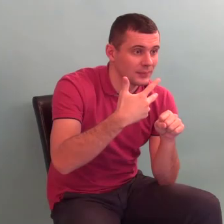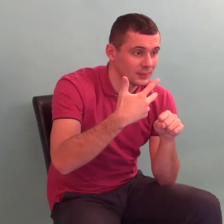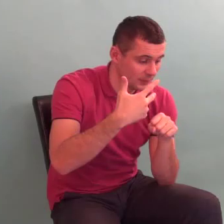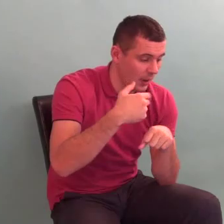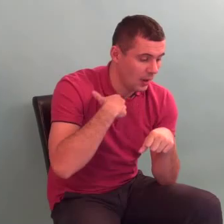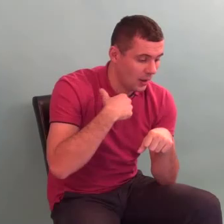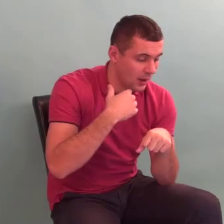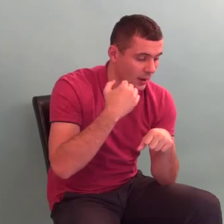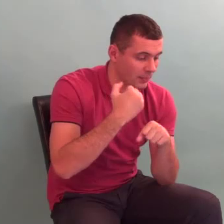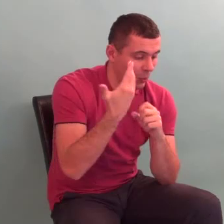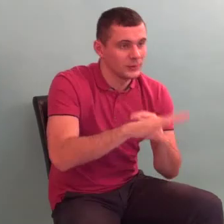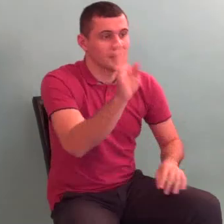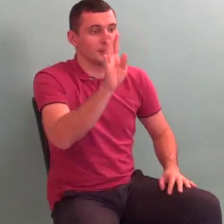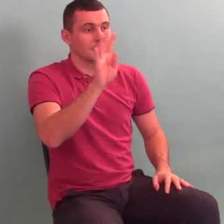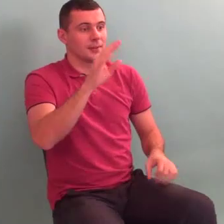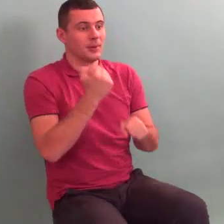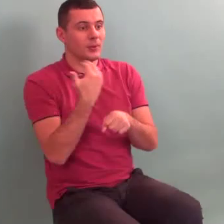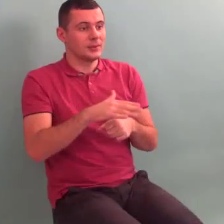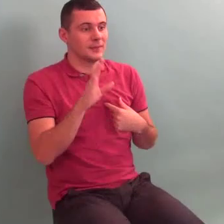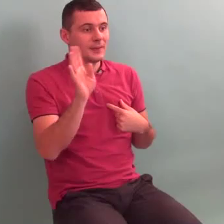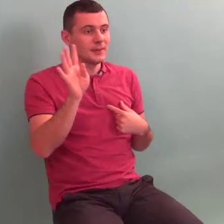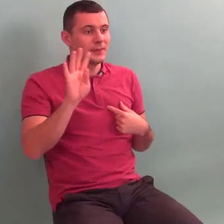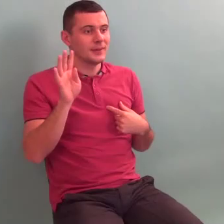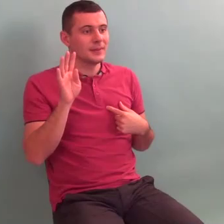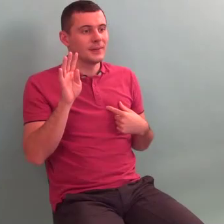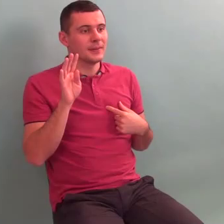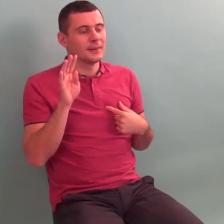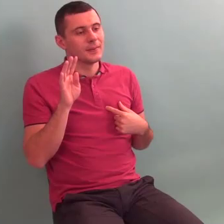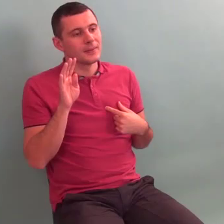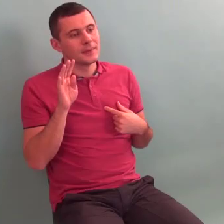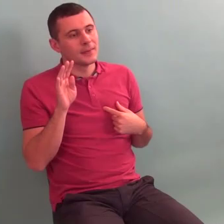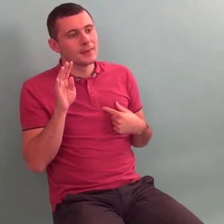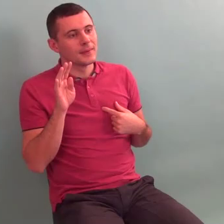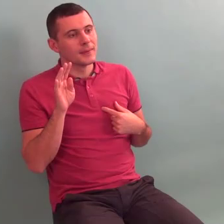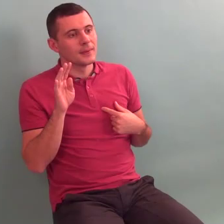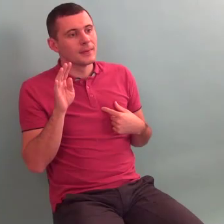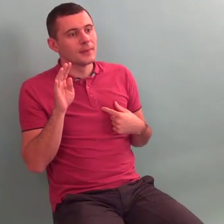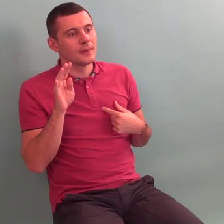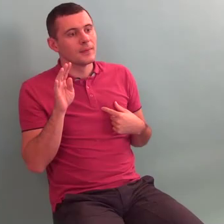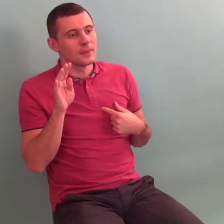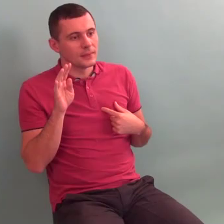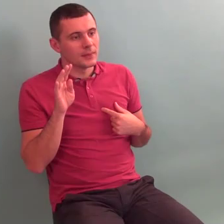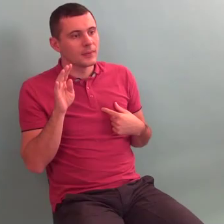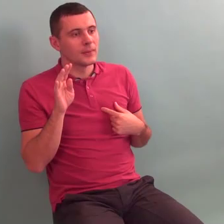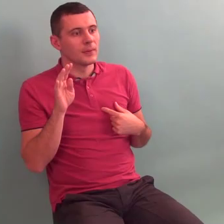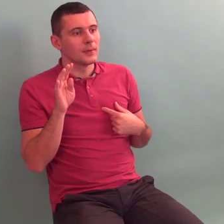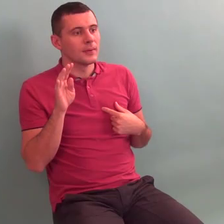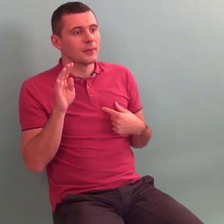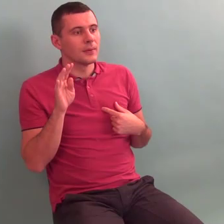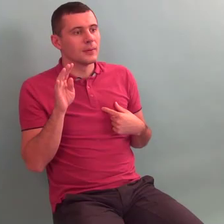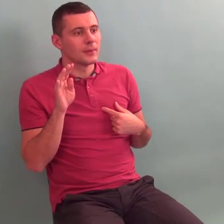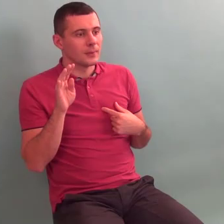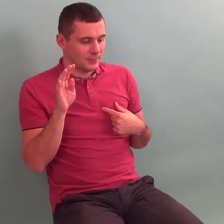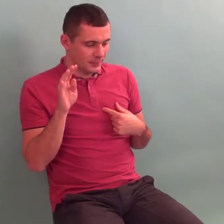Kończę pracę o czwartej